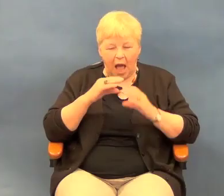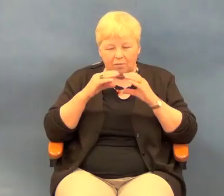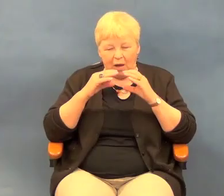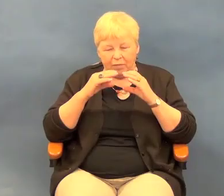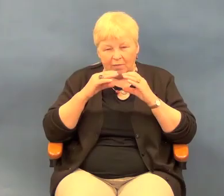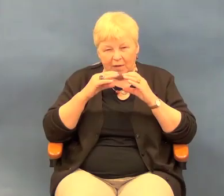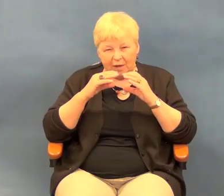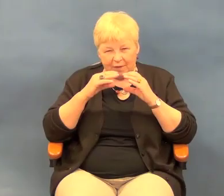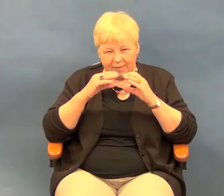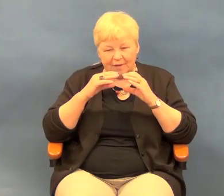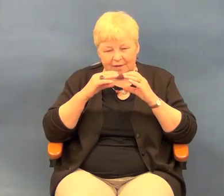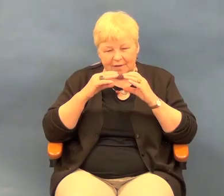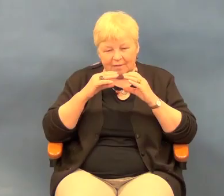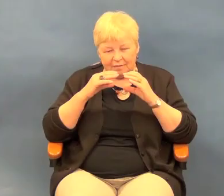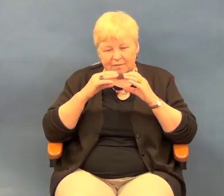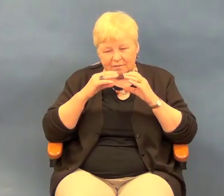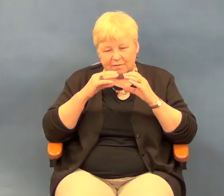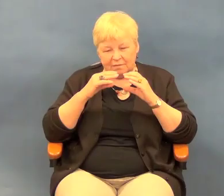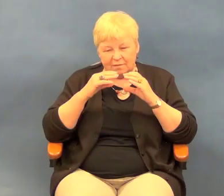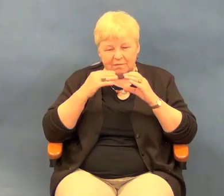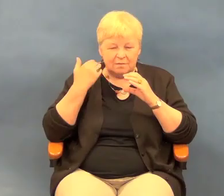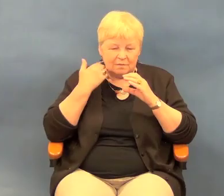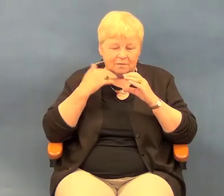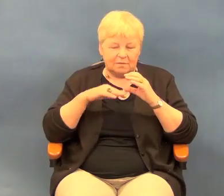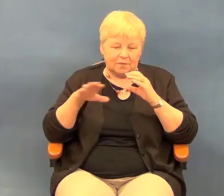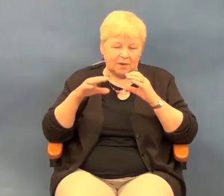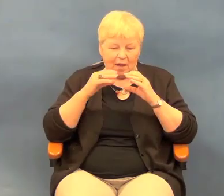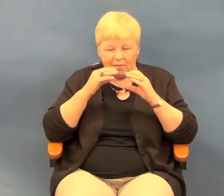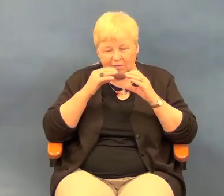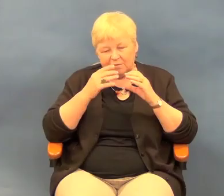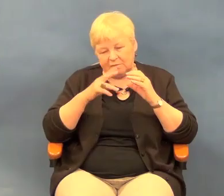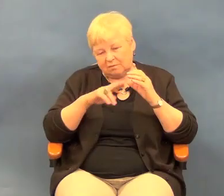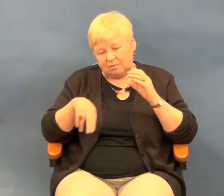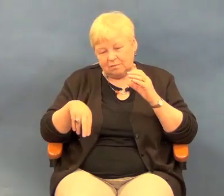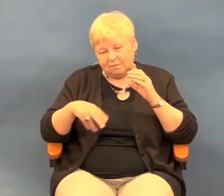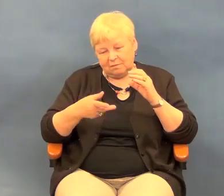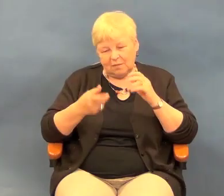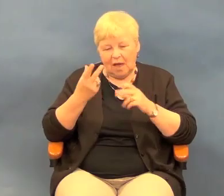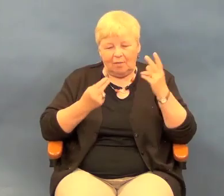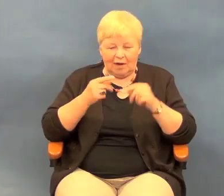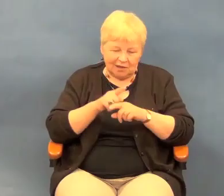Zakaz jedzenia burgerów i picia alkoholu.